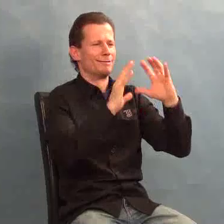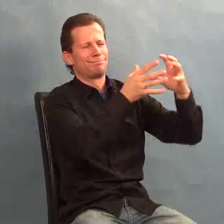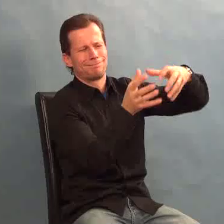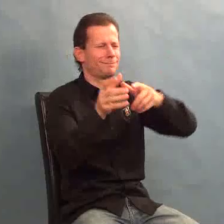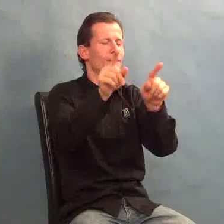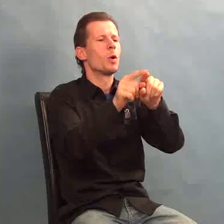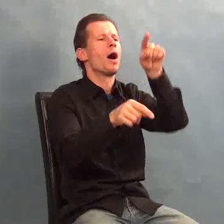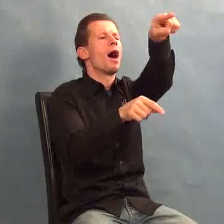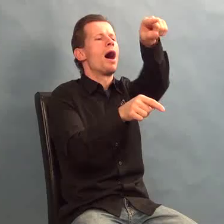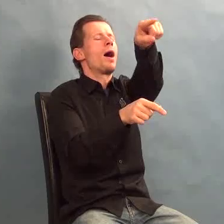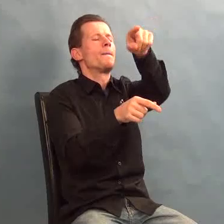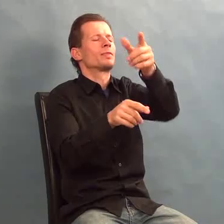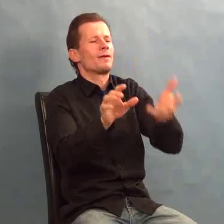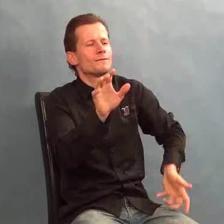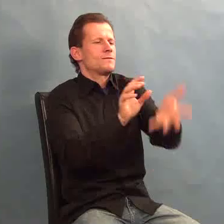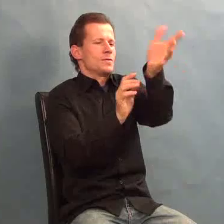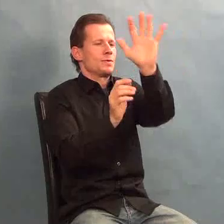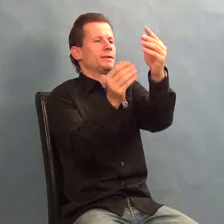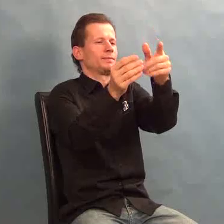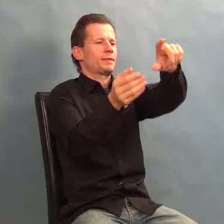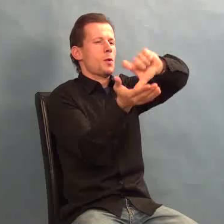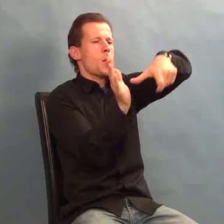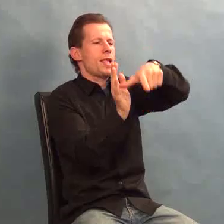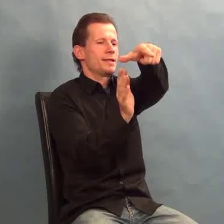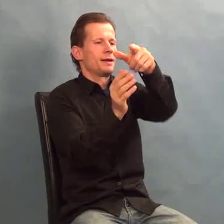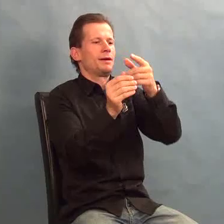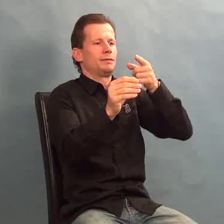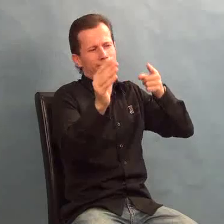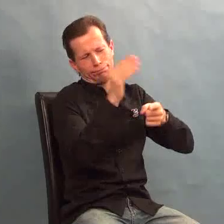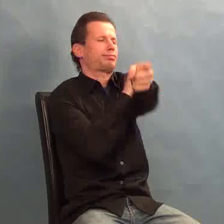Kot z kulą w brzuchu wtoczył się do kręgielni.